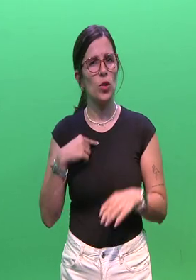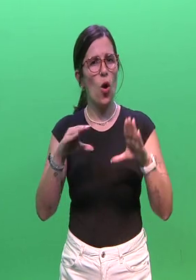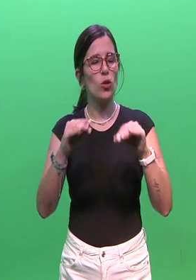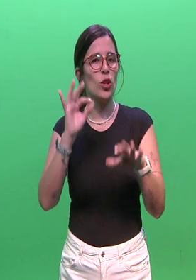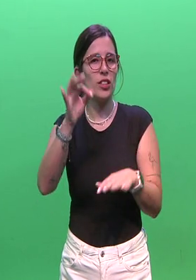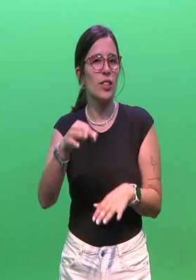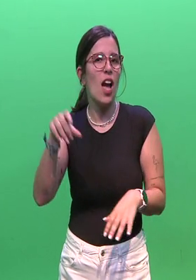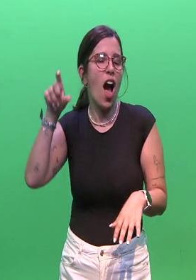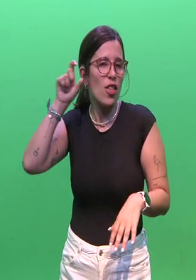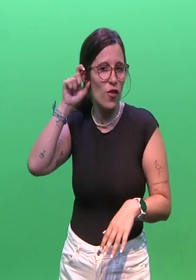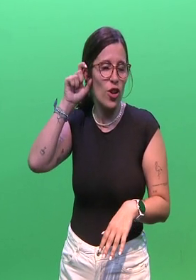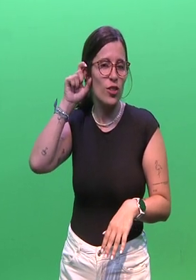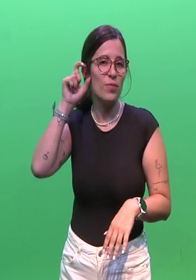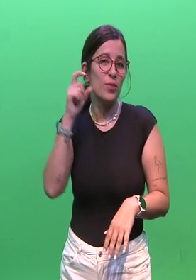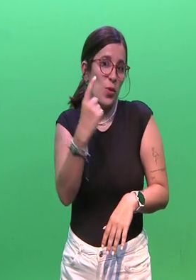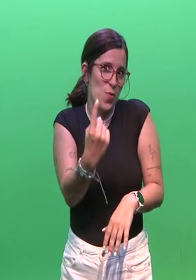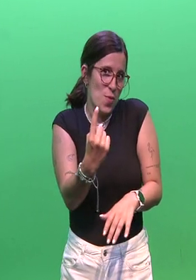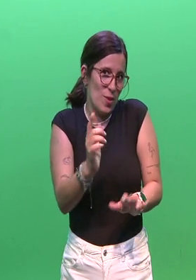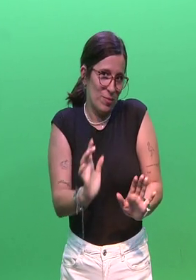Sí, faig servir audiòfons, un només.